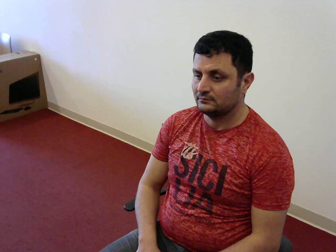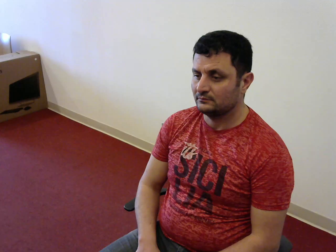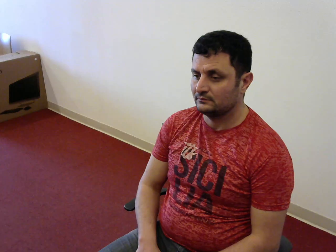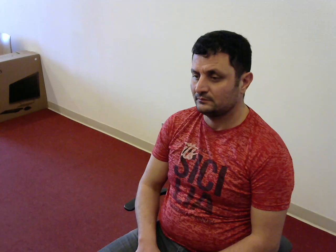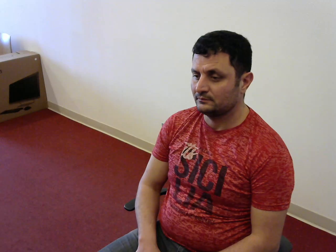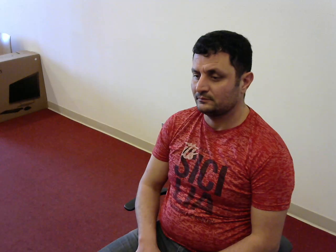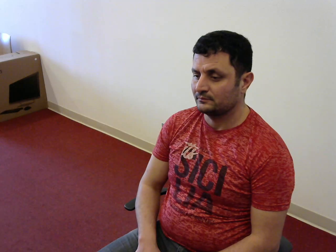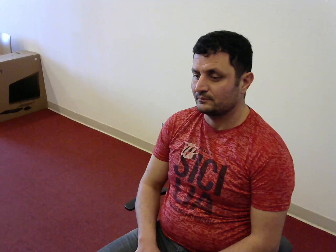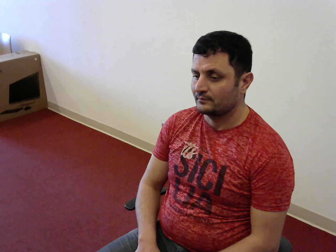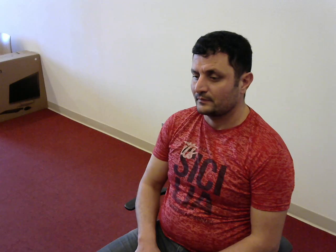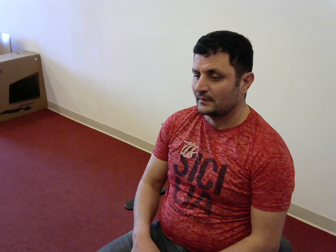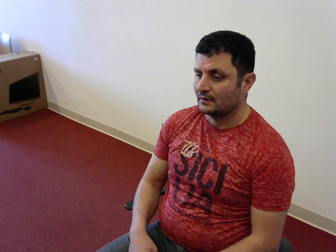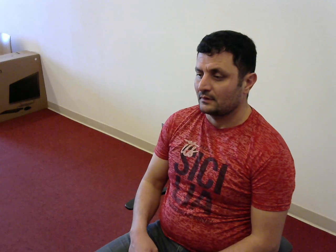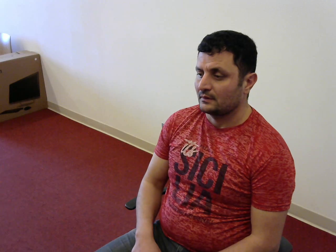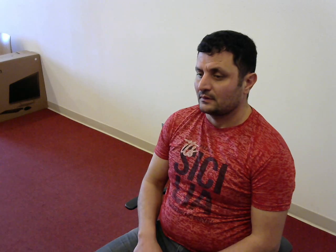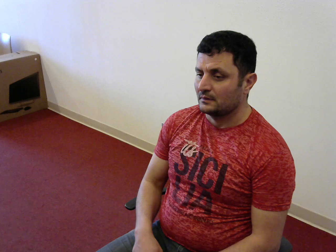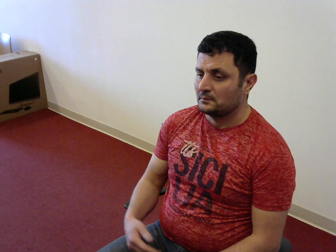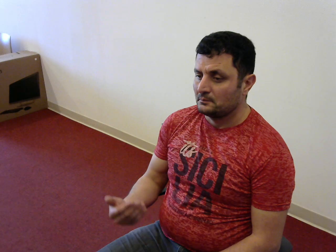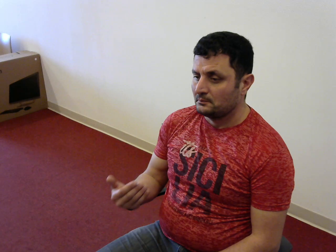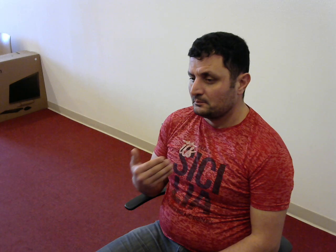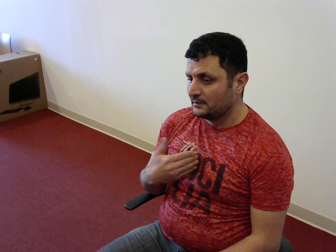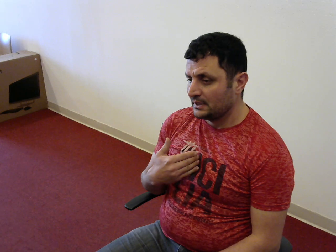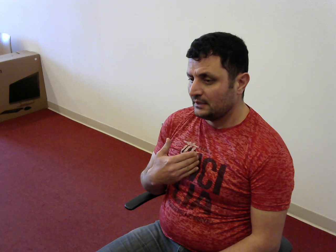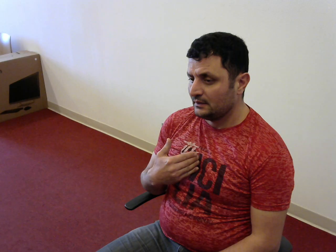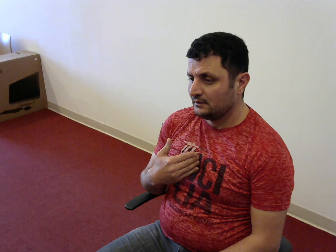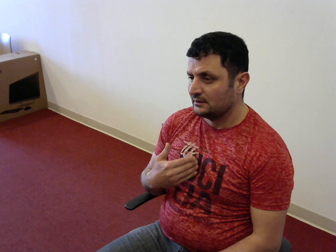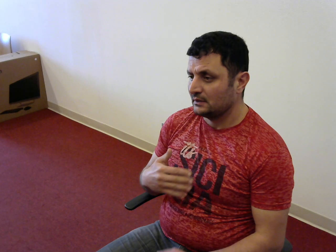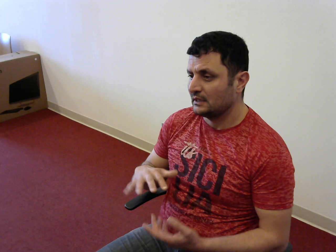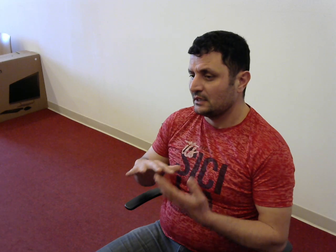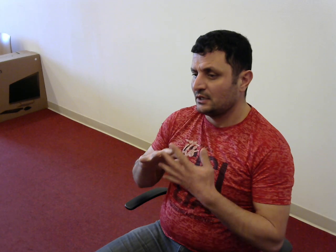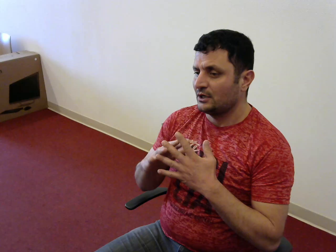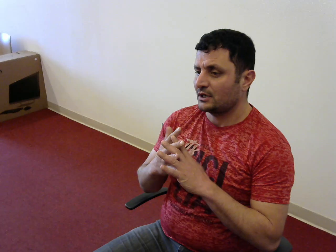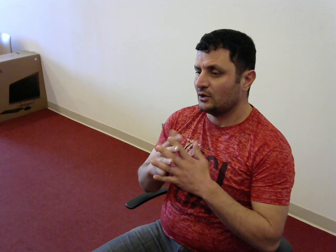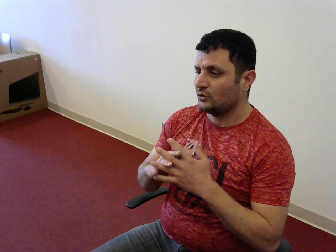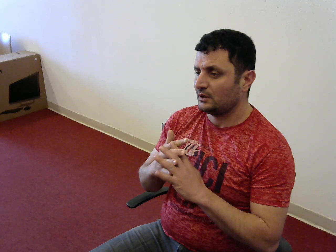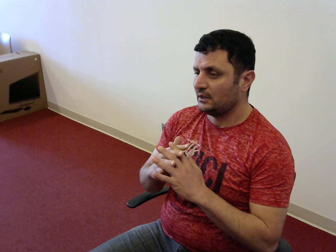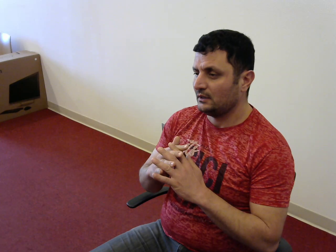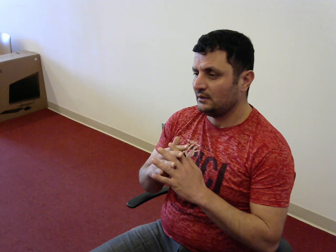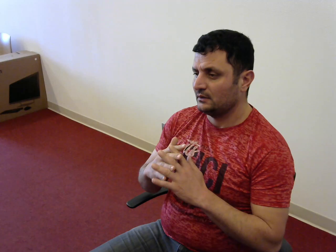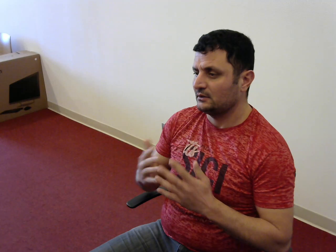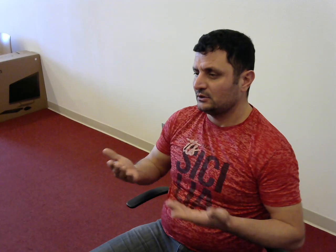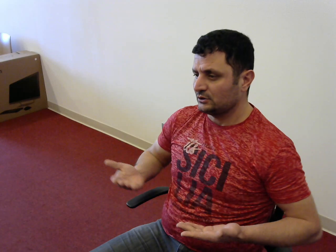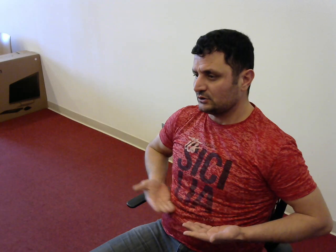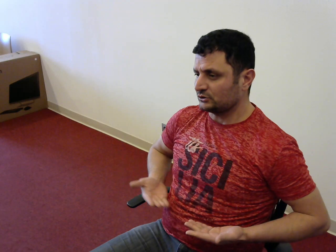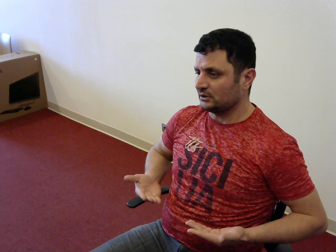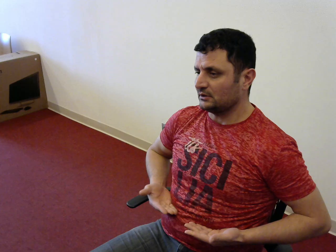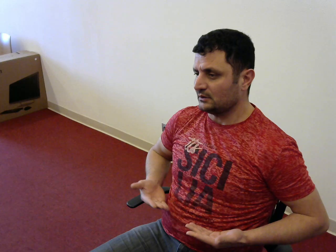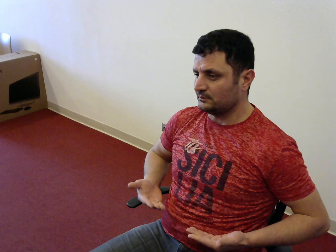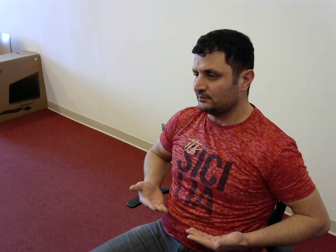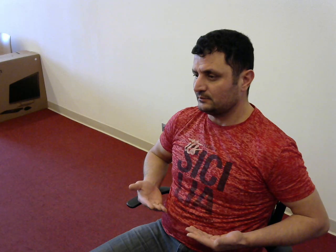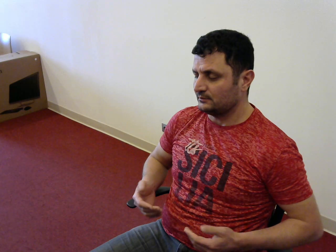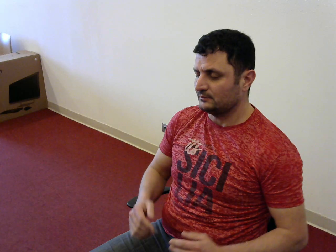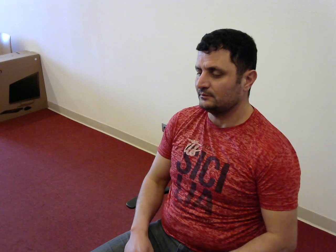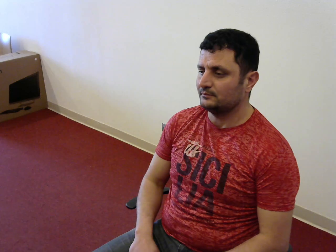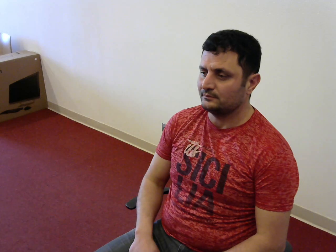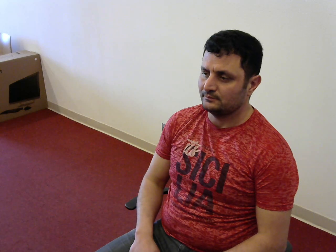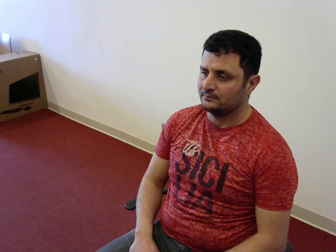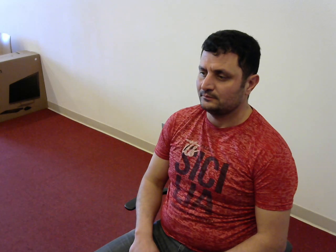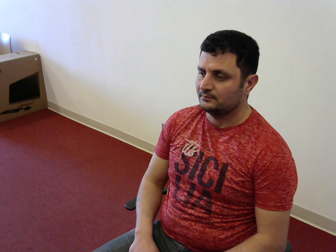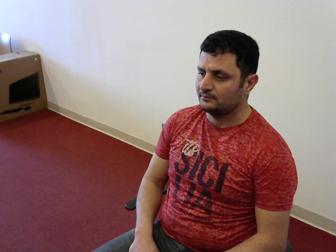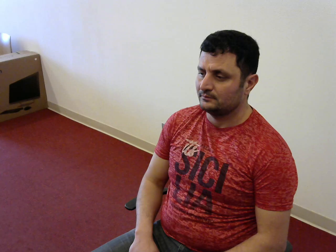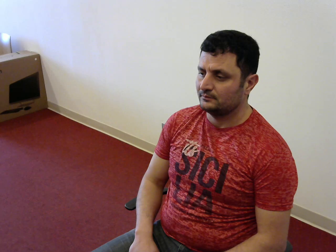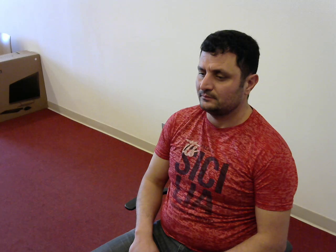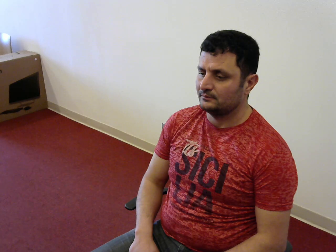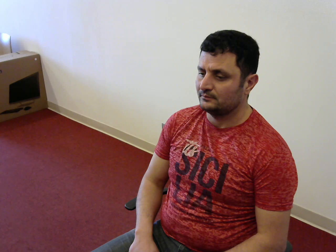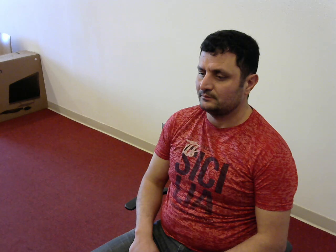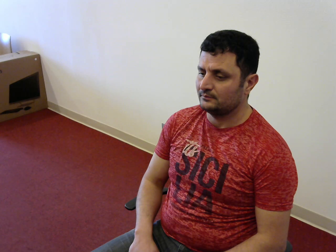Mən rayonda yaşayıram